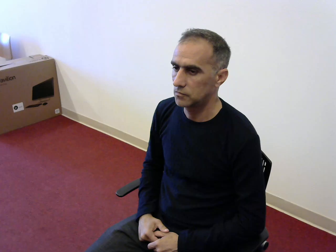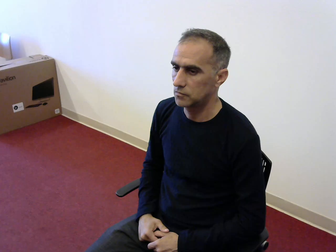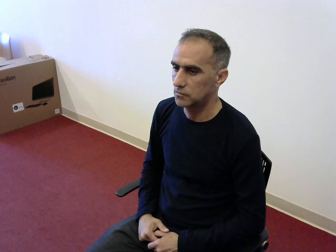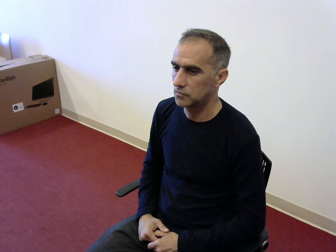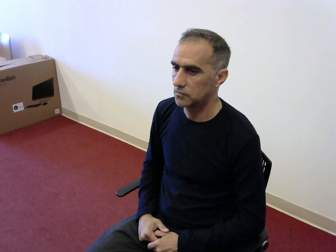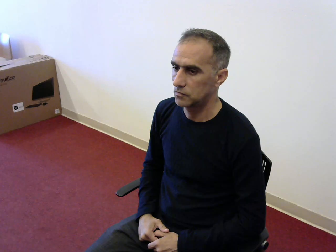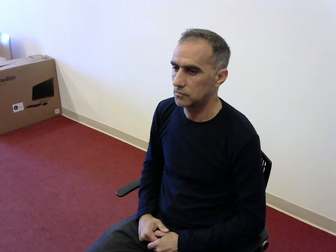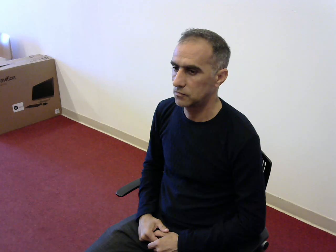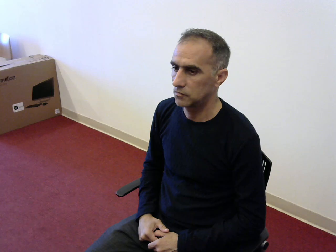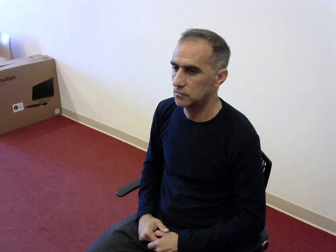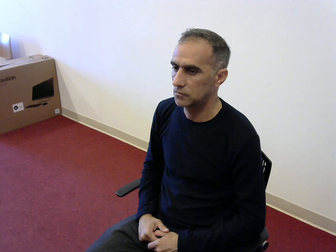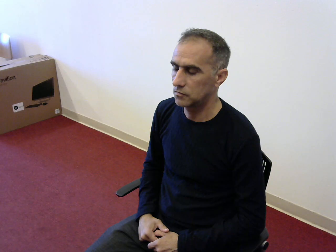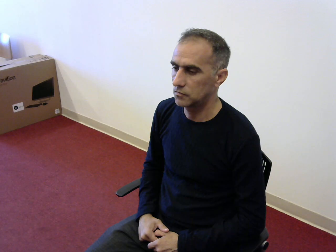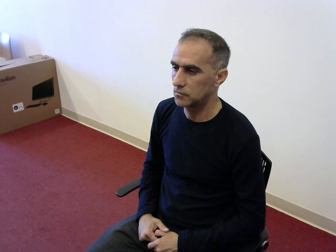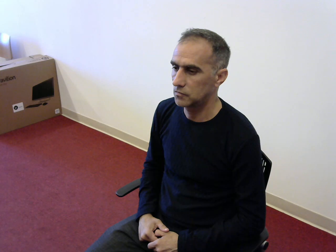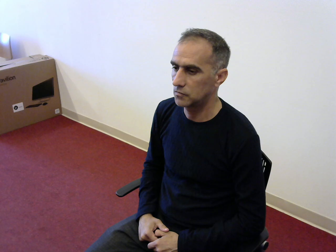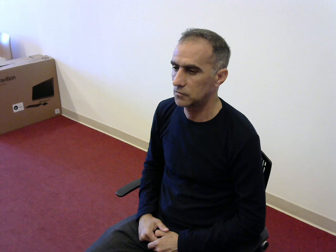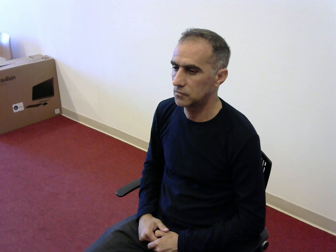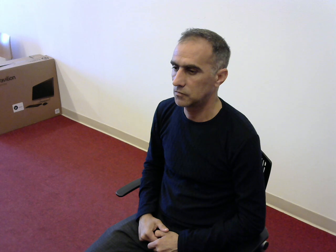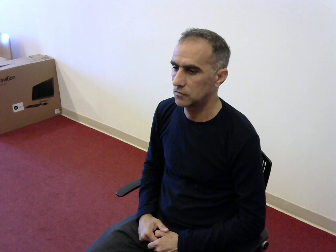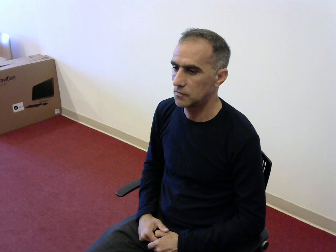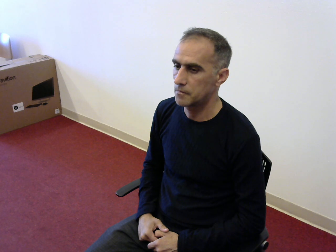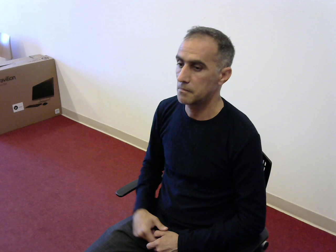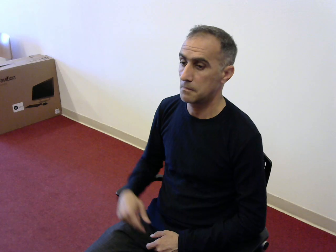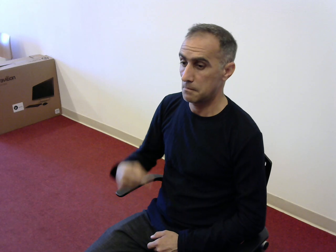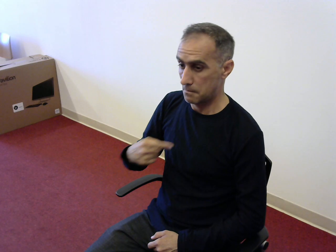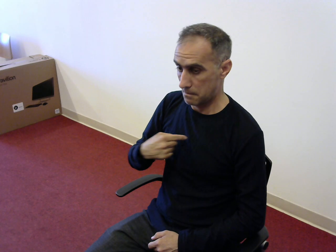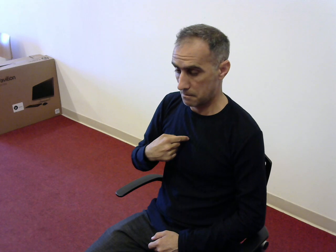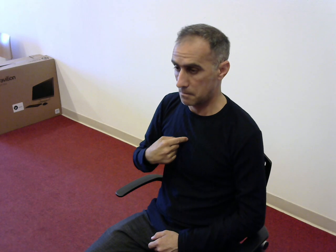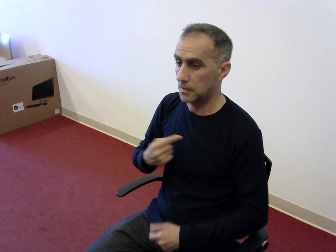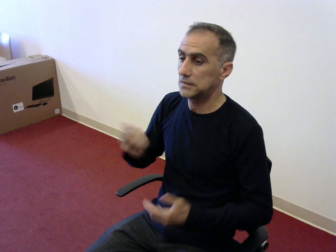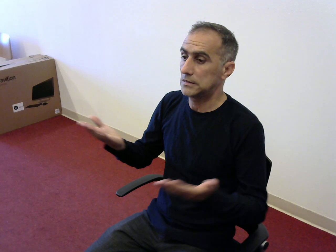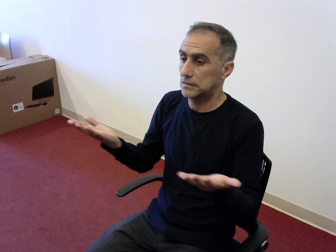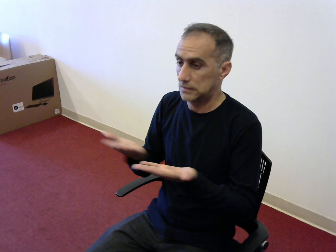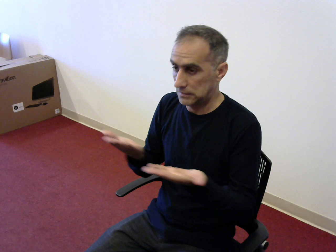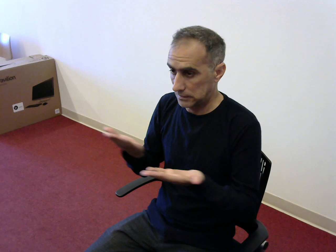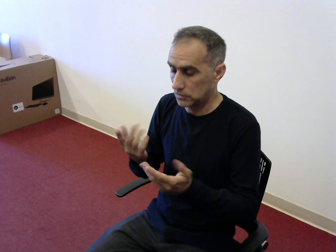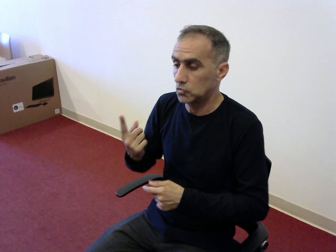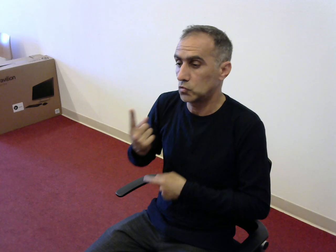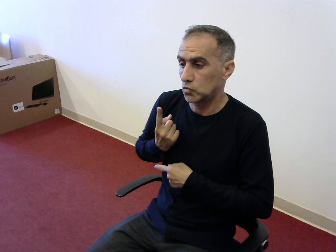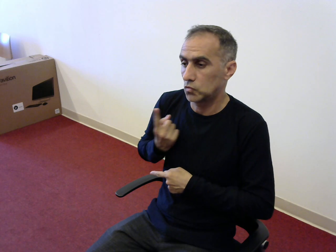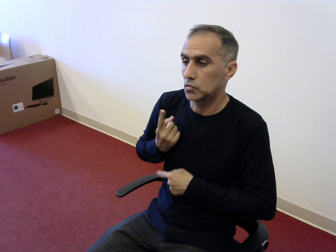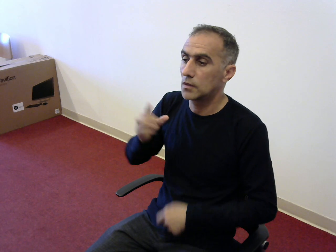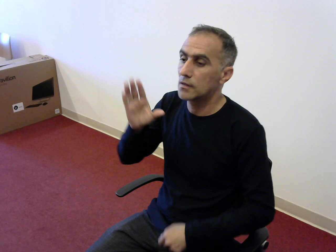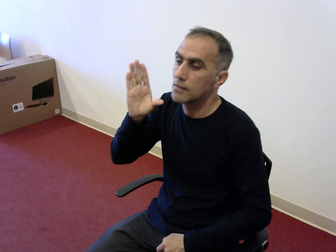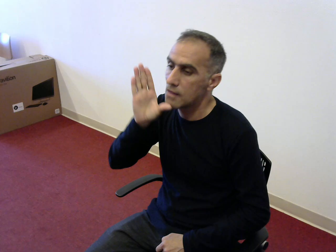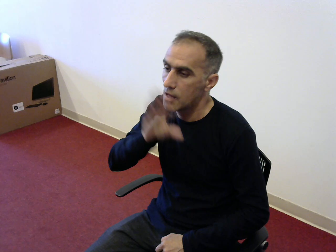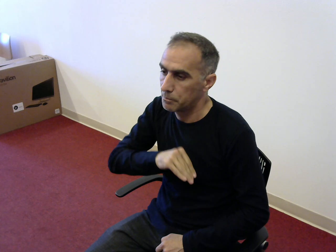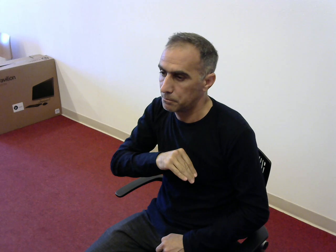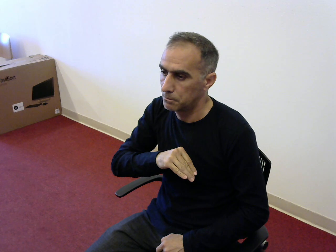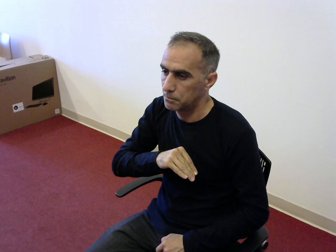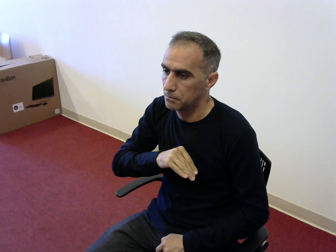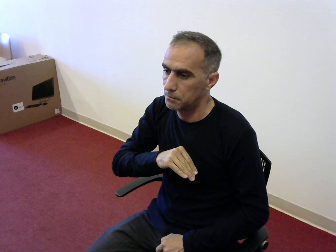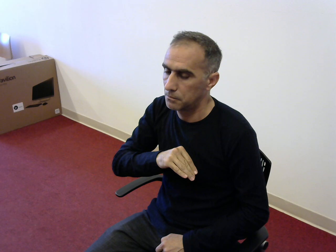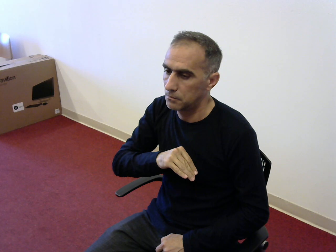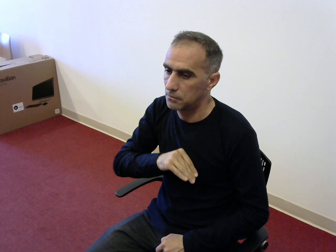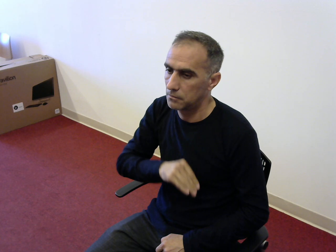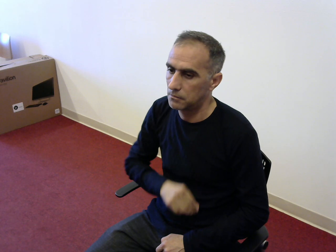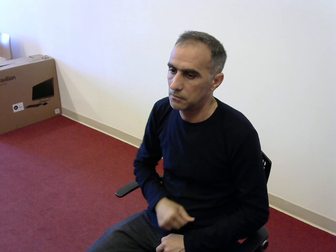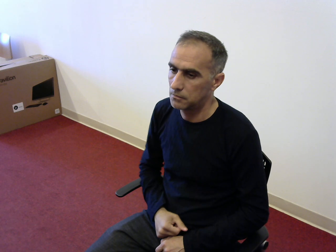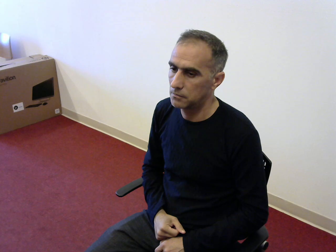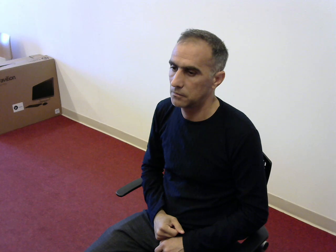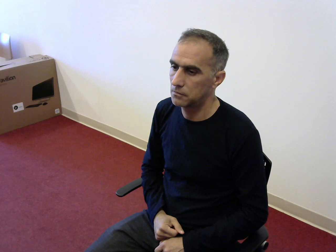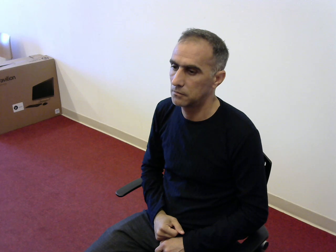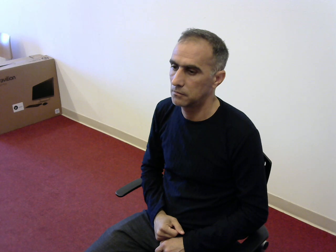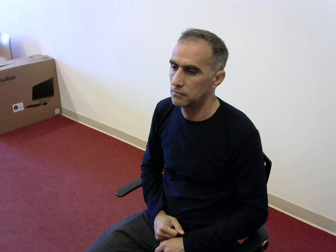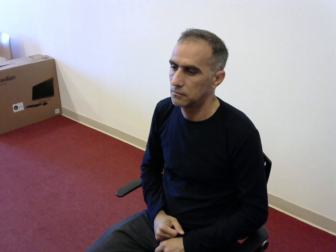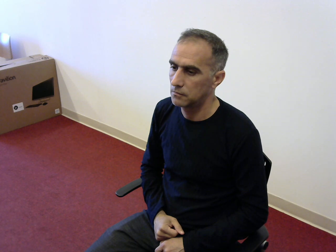Mən harda gözləyə bilərəm?